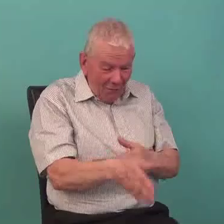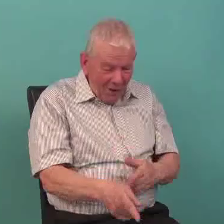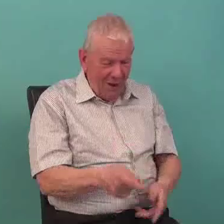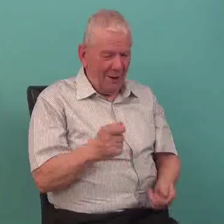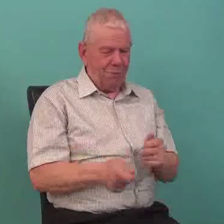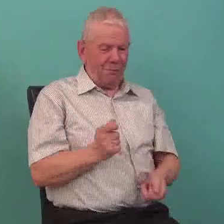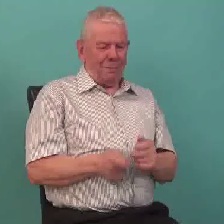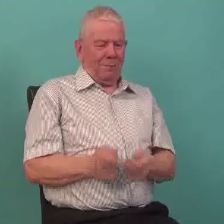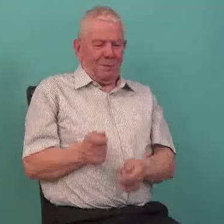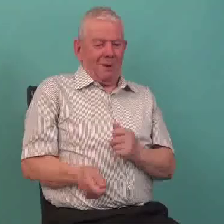Ktoś gra na cymbałkach.